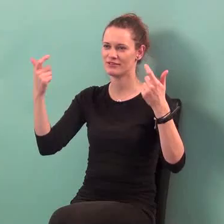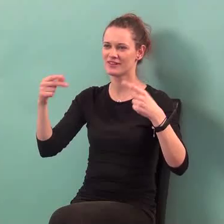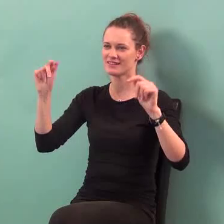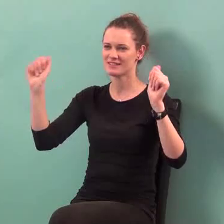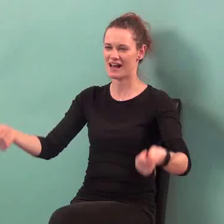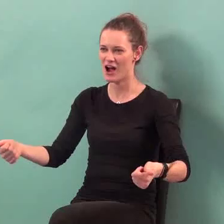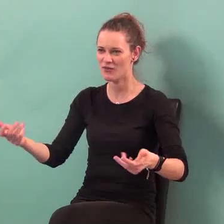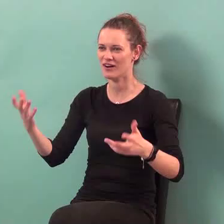Nic się nie stało.